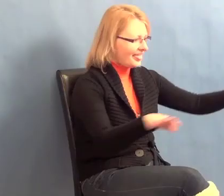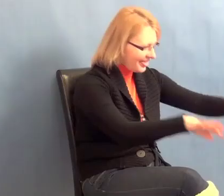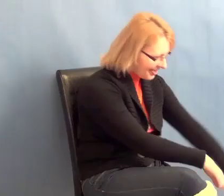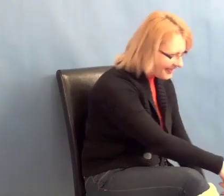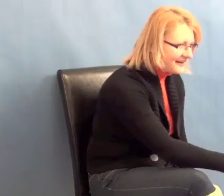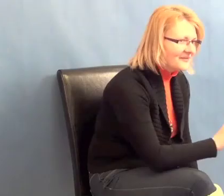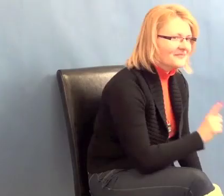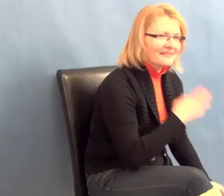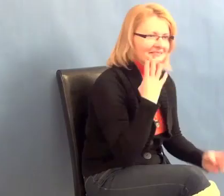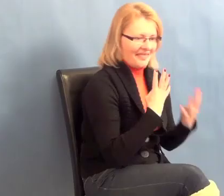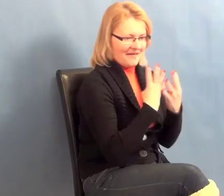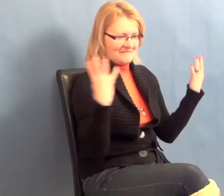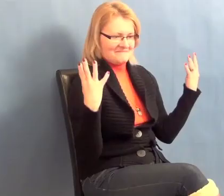Ostrzeżenie, ale płotu nie ma.